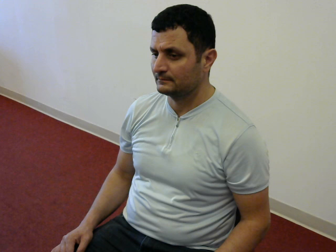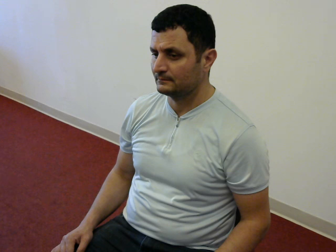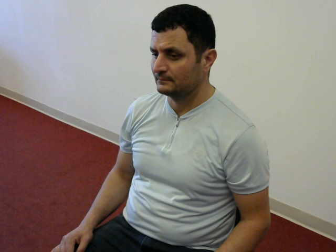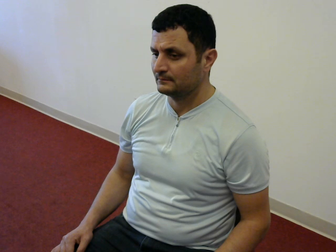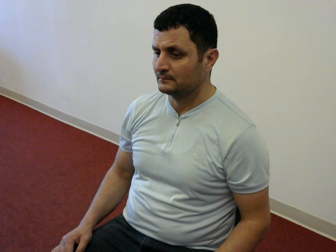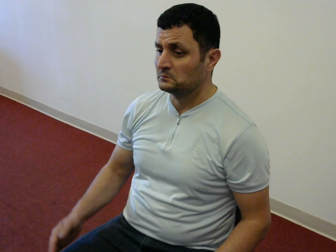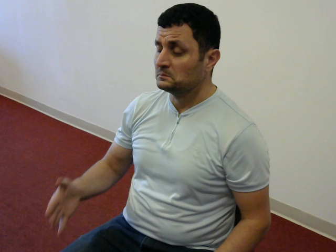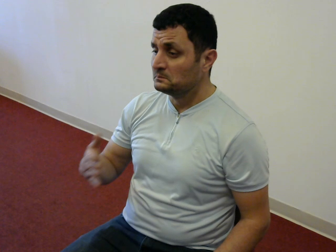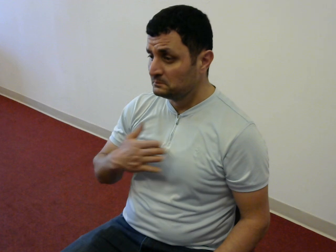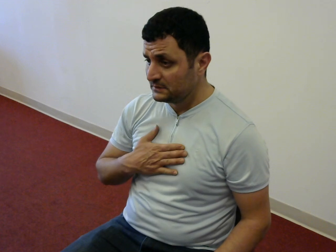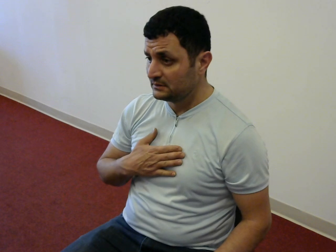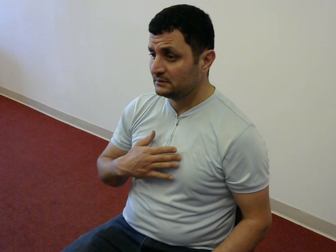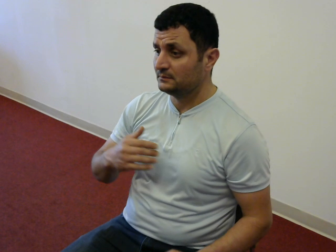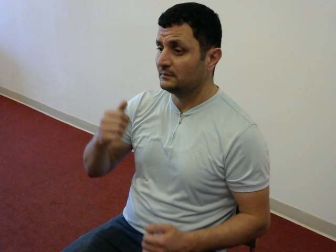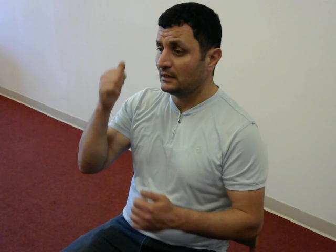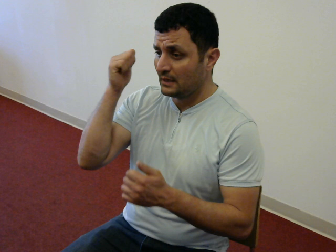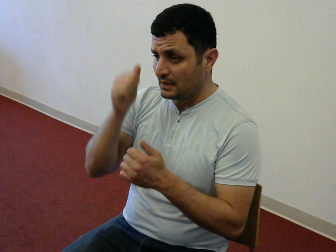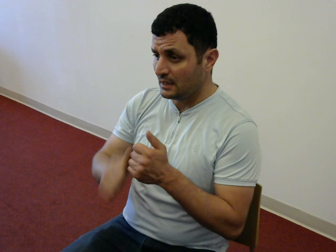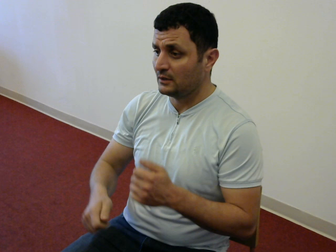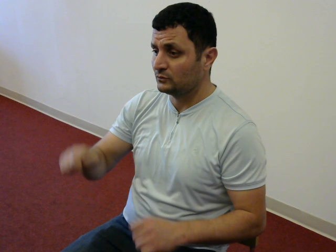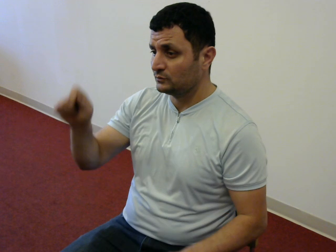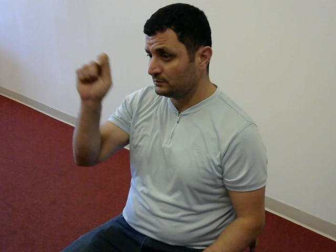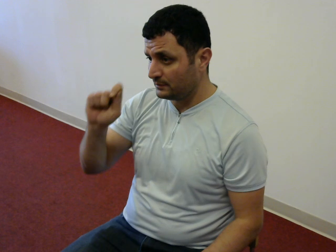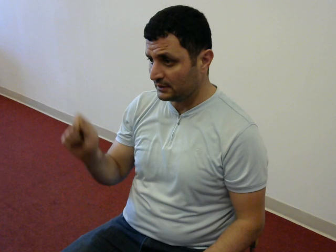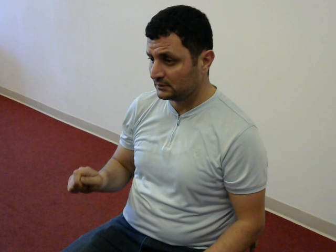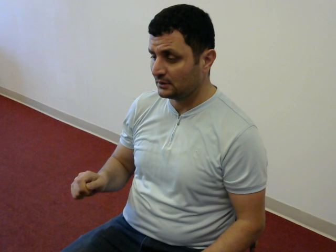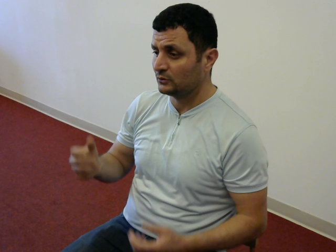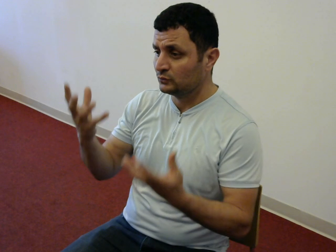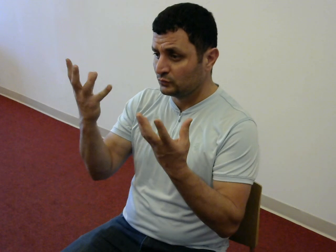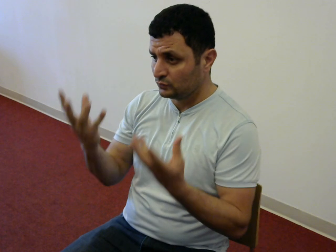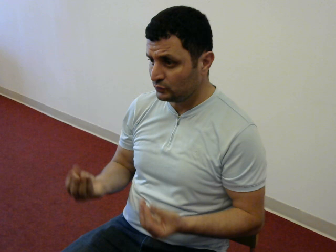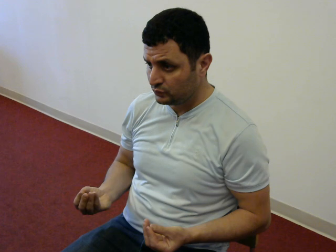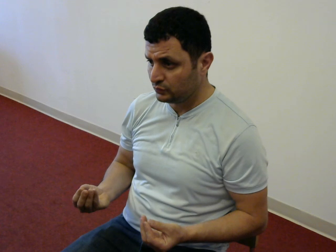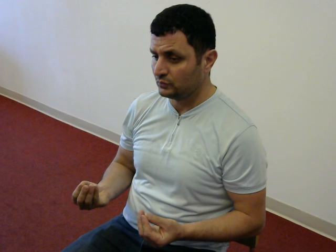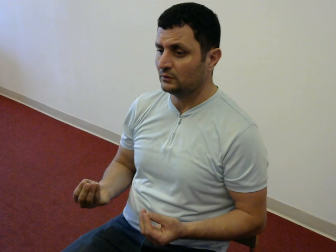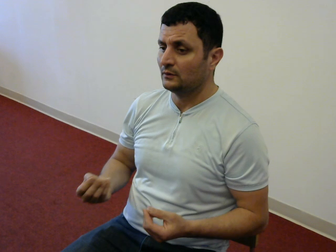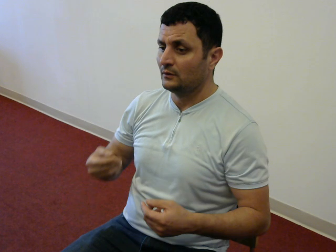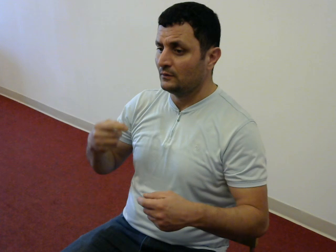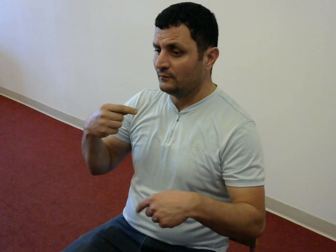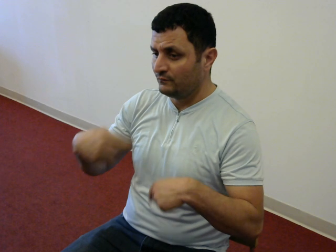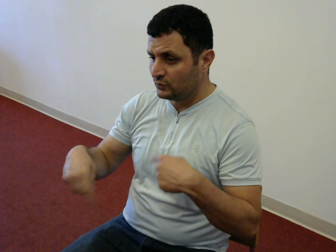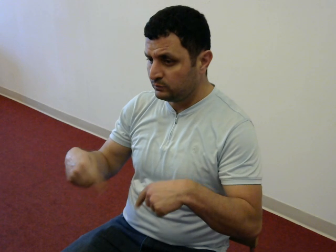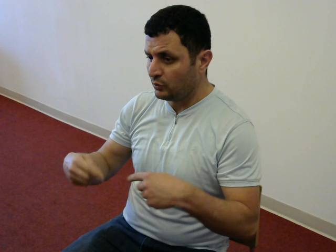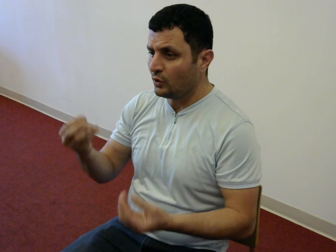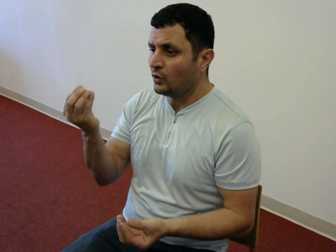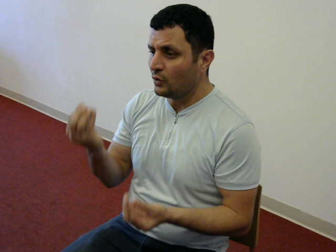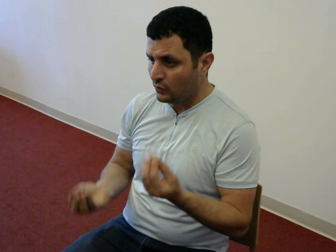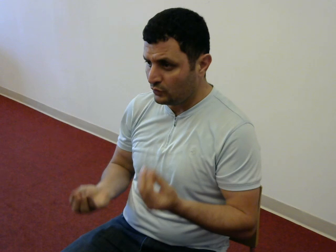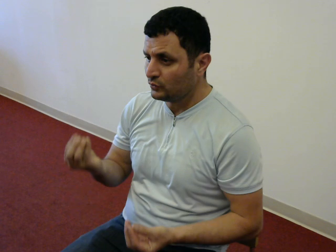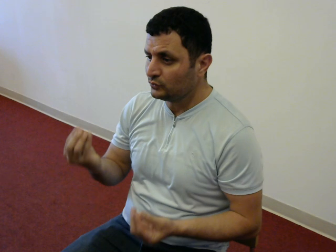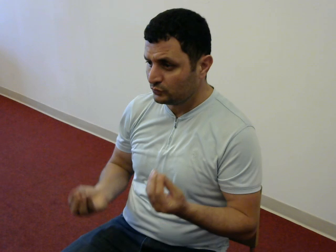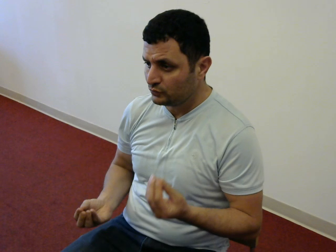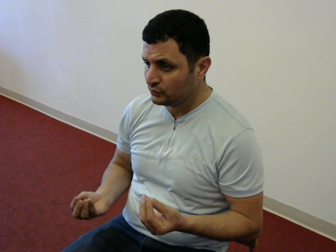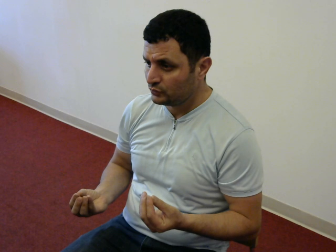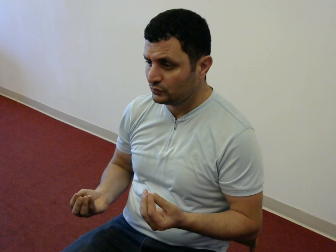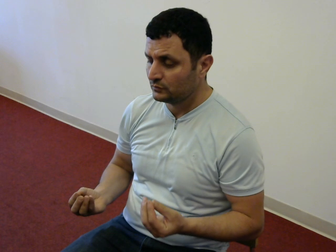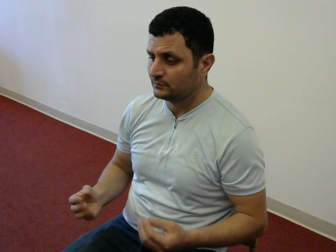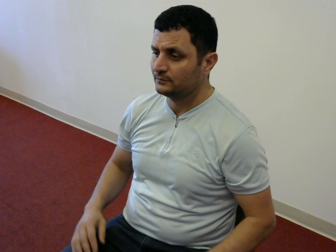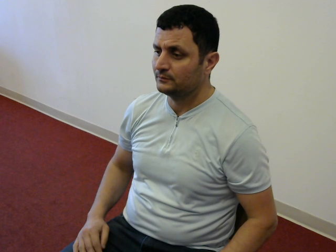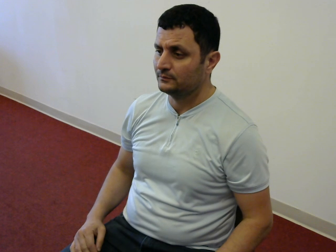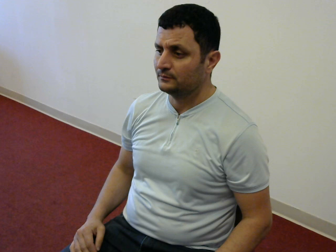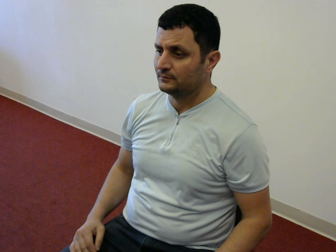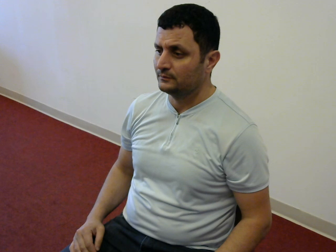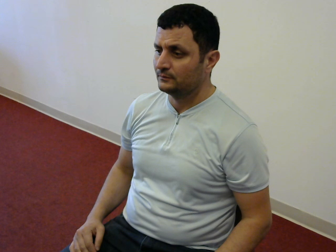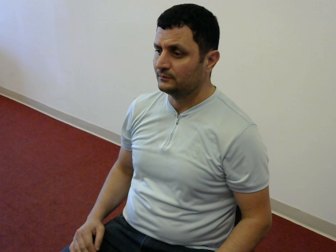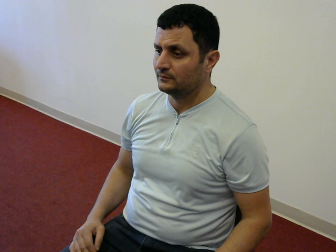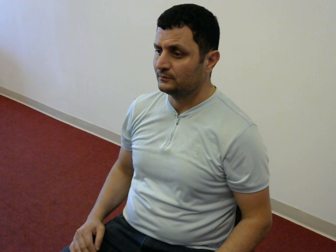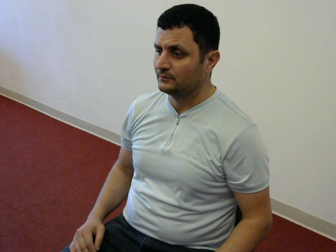Biz hər bazar günü futbol oynayırıq